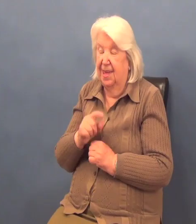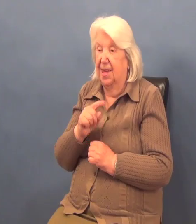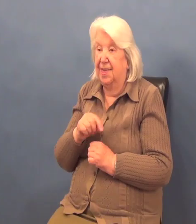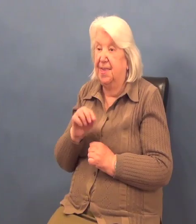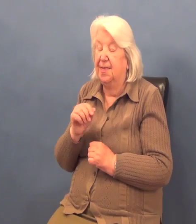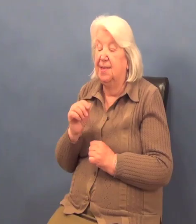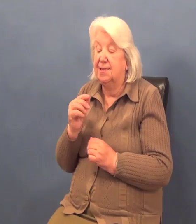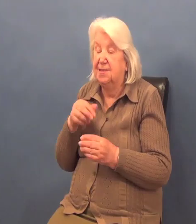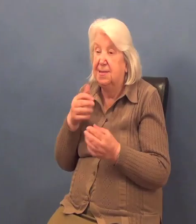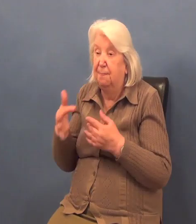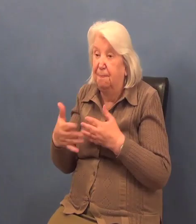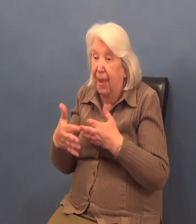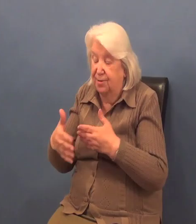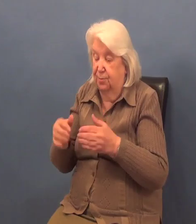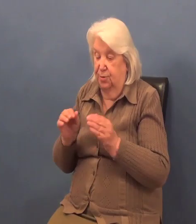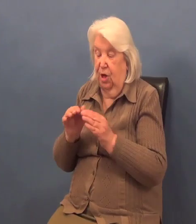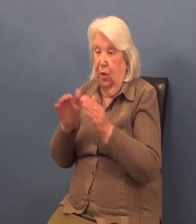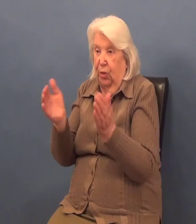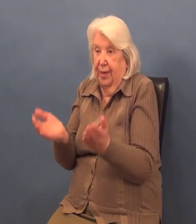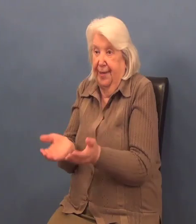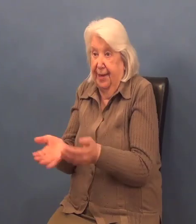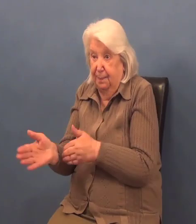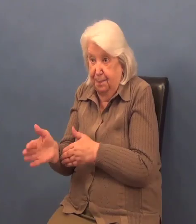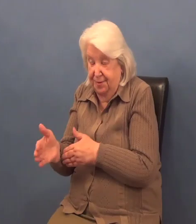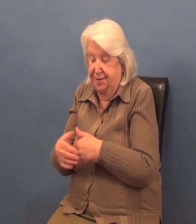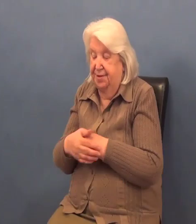I zbliżył się do rybki w akwarium.